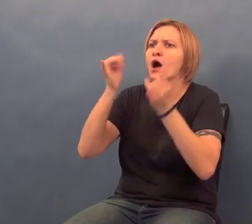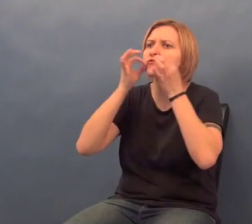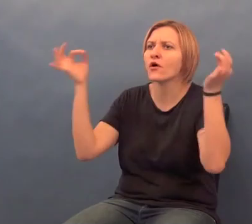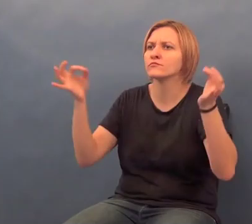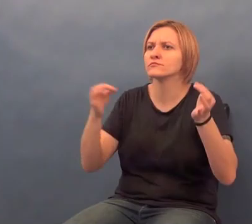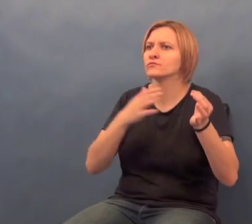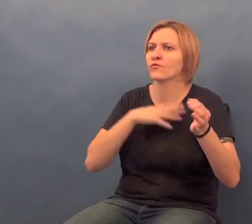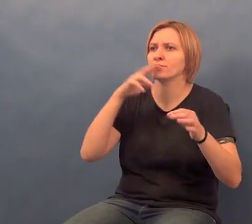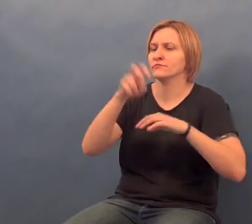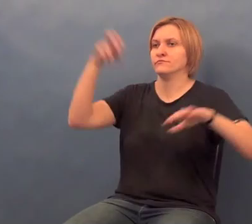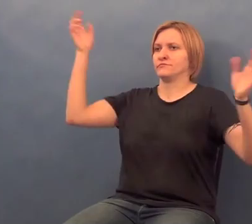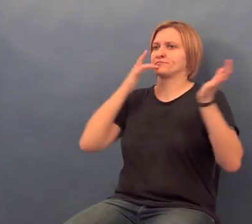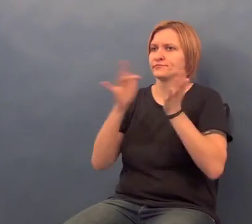Nie lubi wody, odrzuca go od niej, jest uczulony.